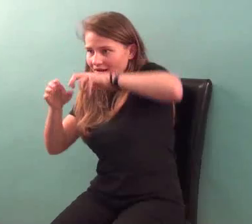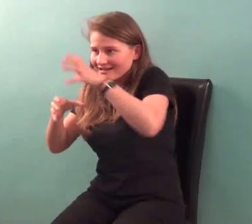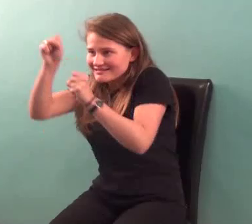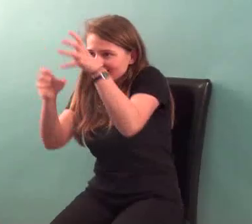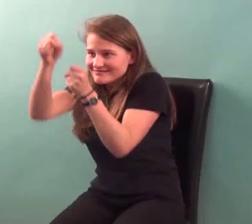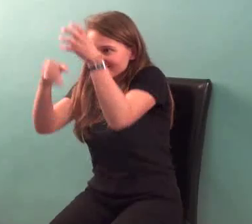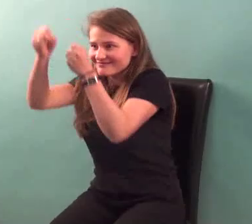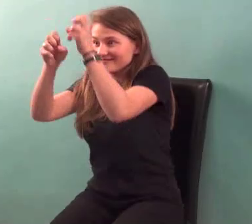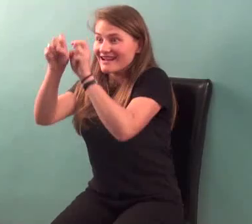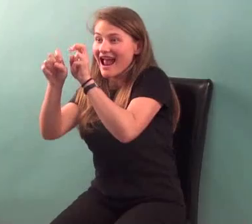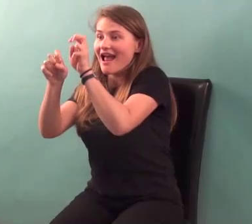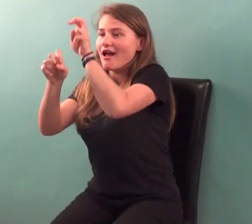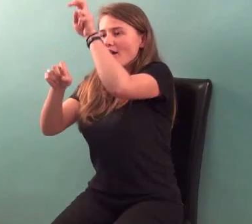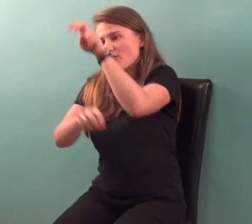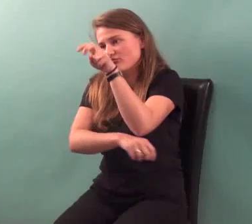Wspina się na górę.